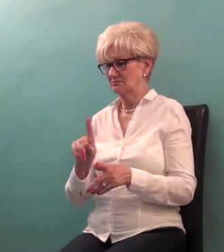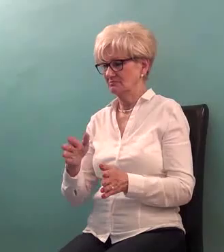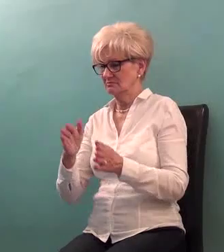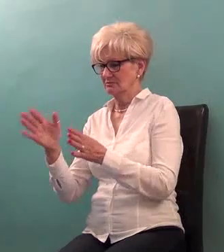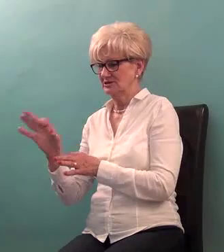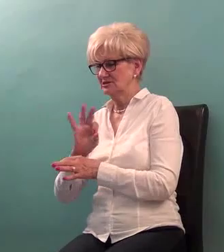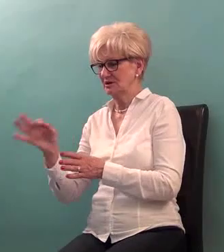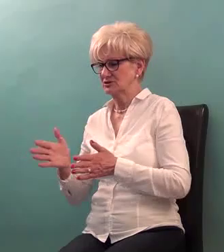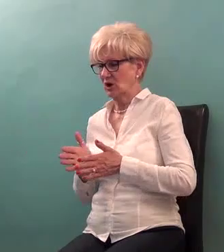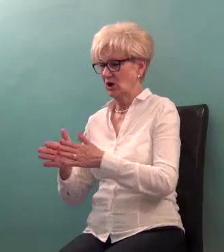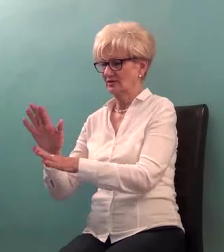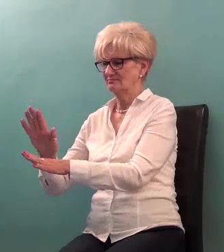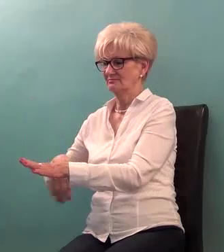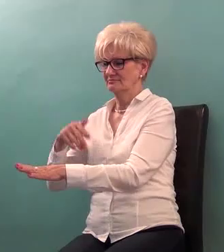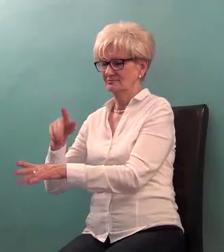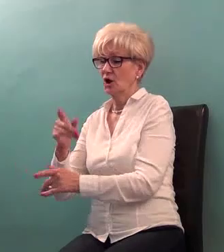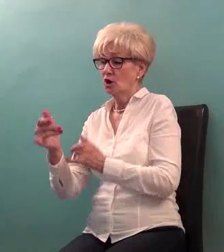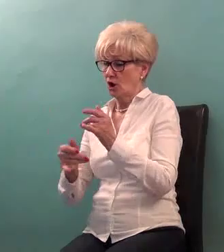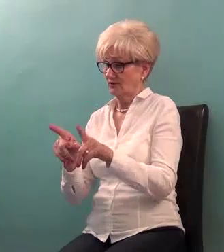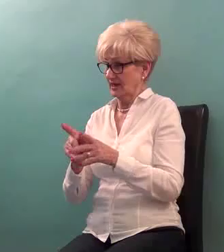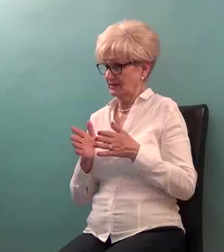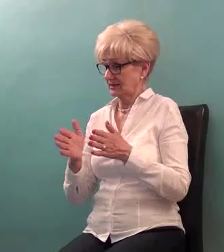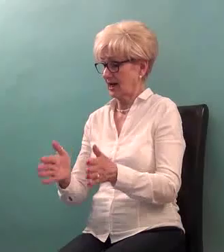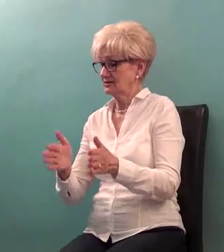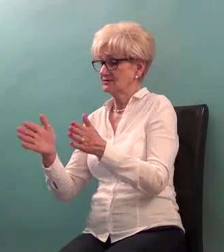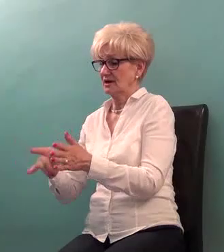Można na chodniku, rower tak samo na chodniku obok ulicy.